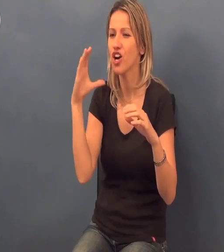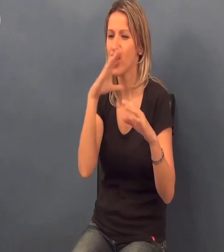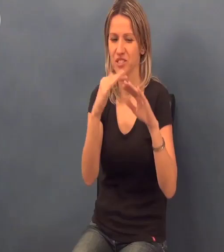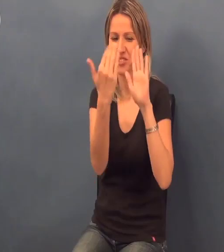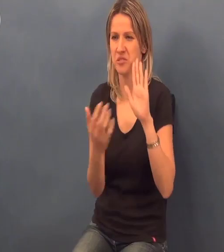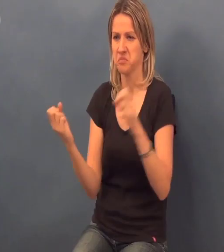Zostaje wyrzucony z tego domu i trafia na śmietnik.